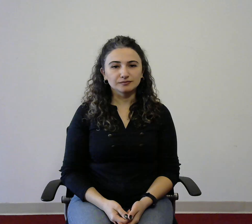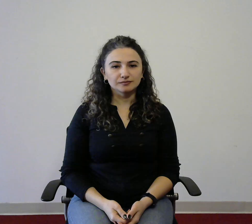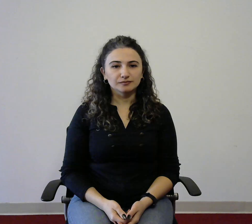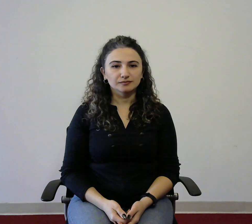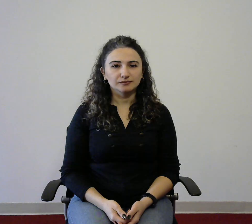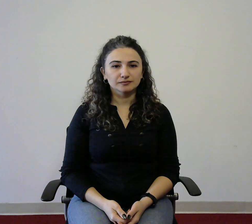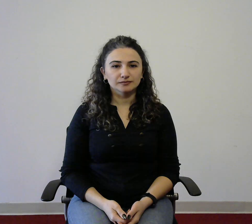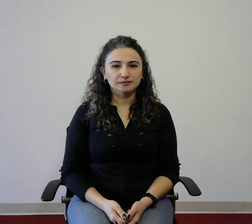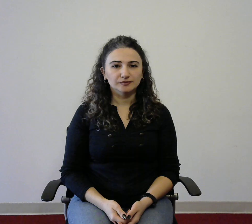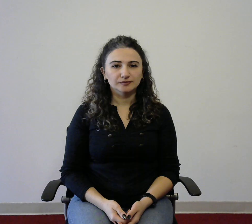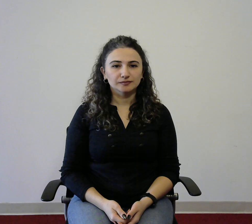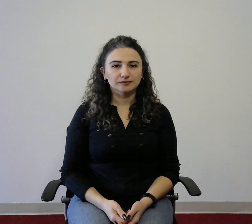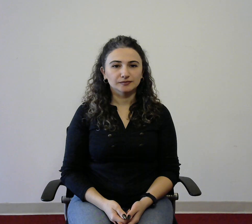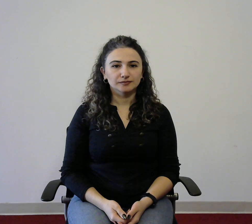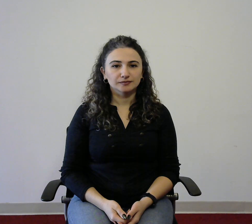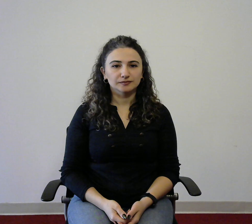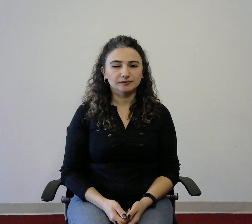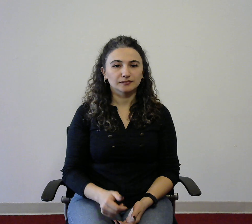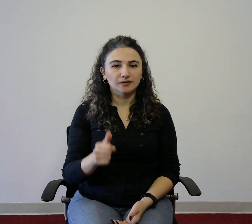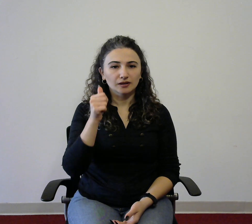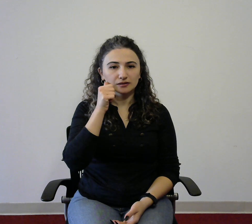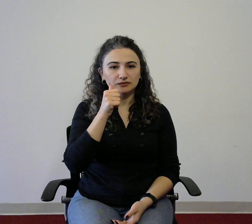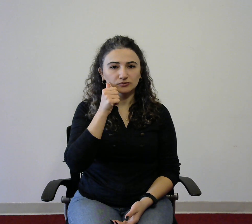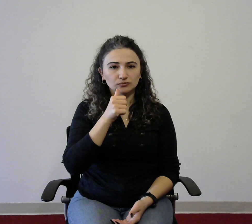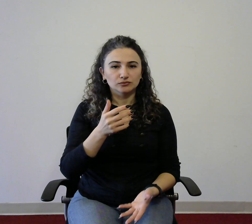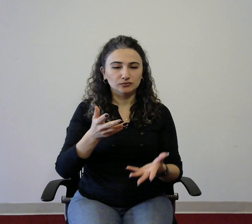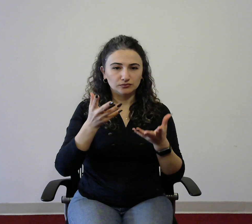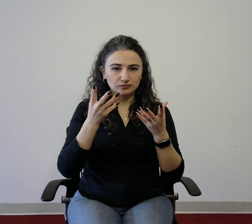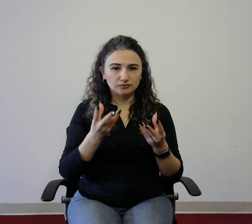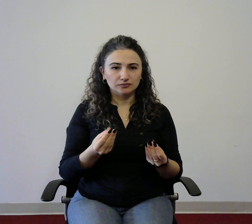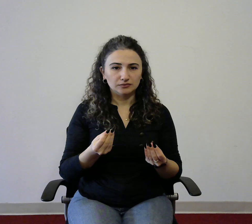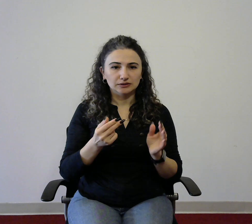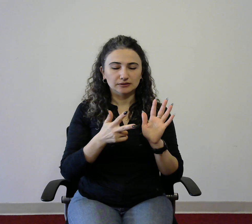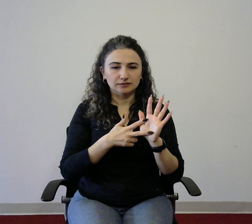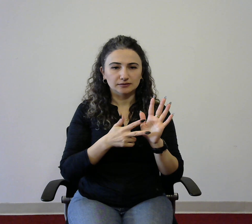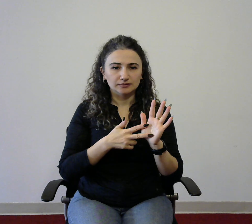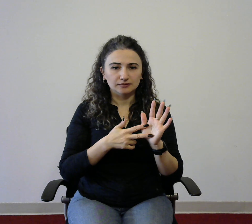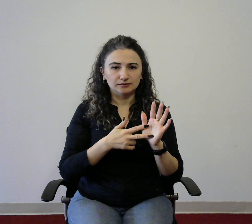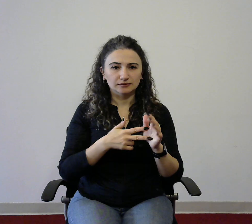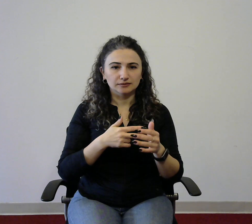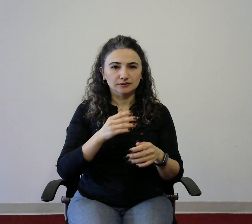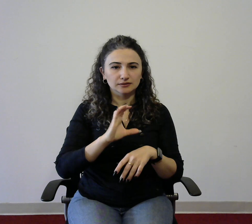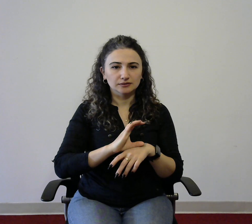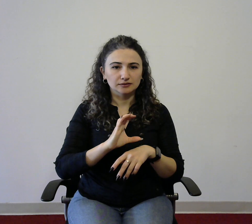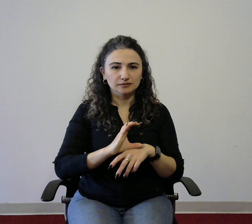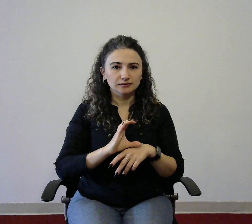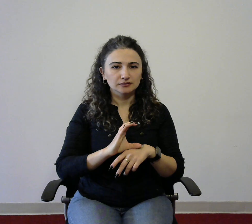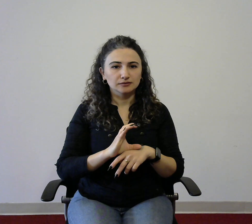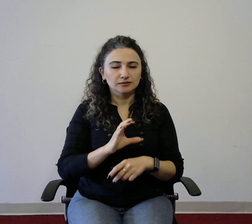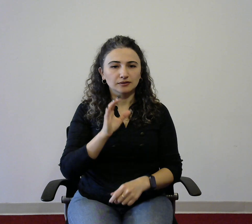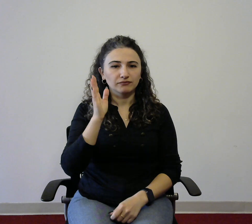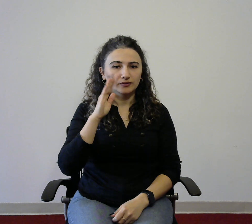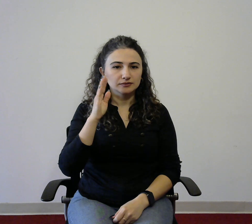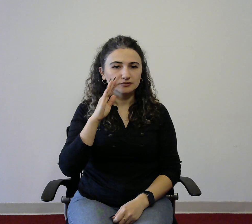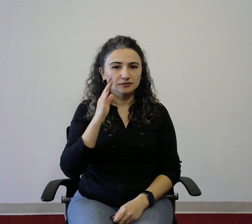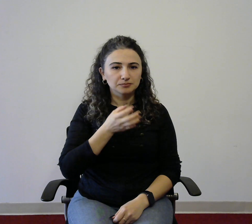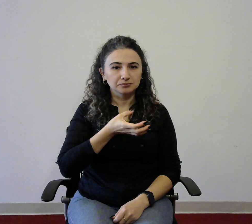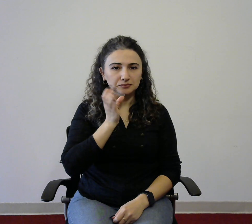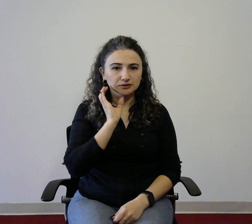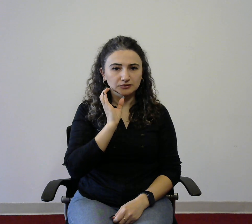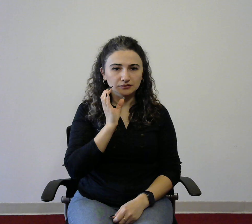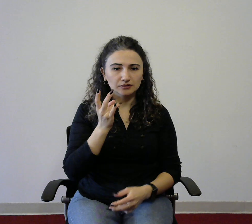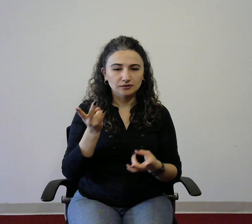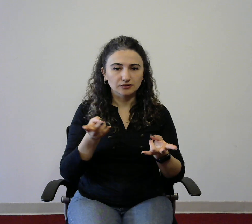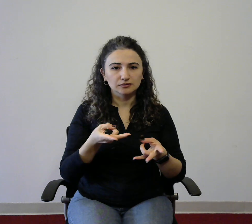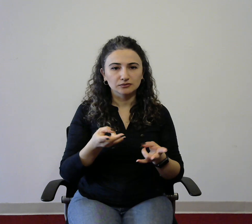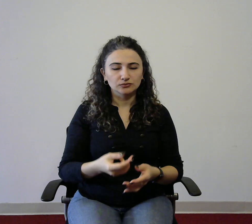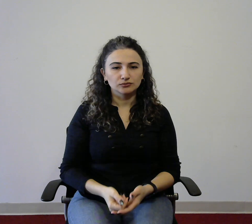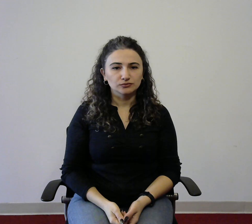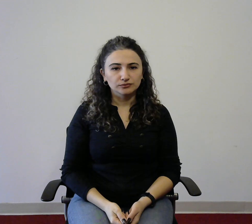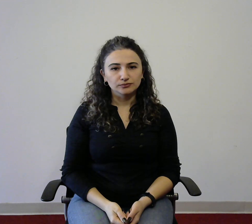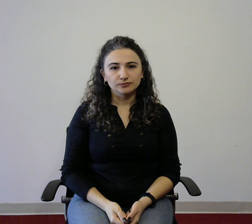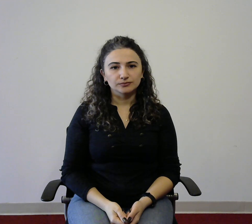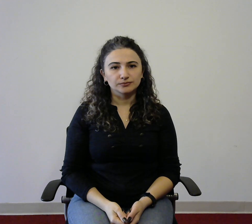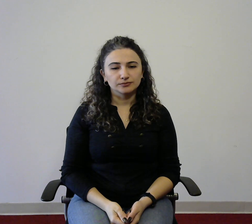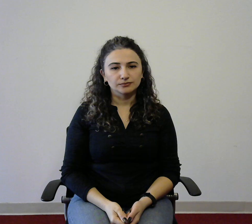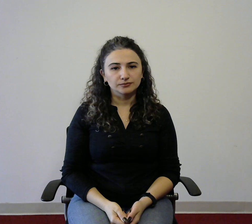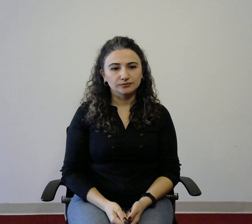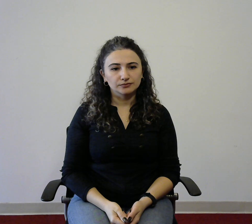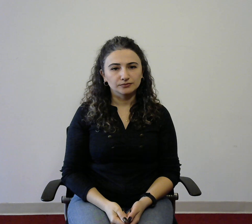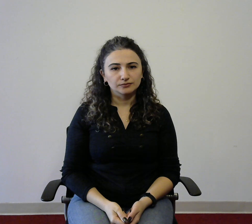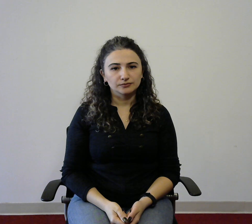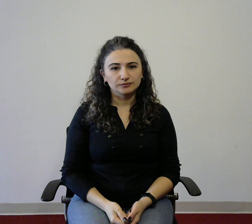Hər gün 8 stəkan su içmək lazımdır